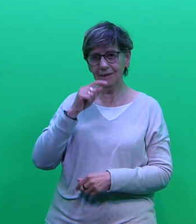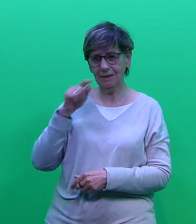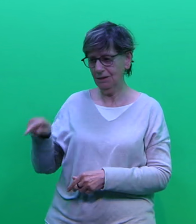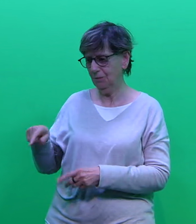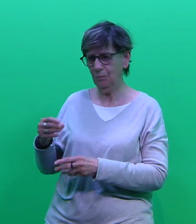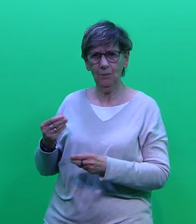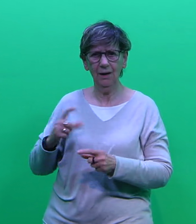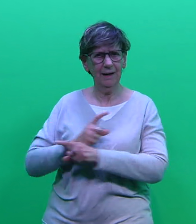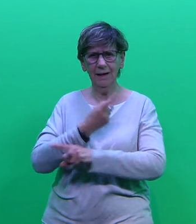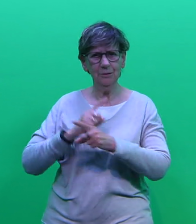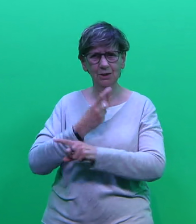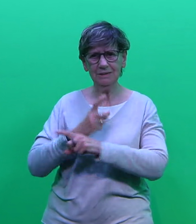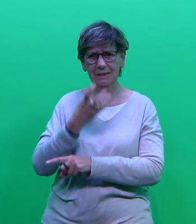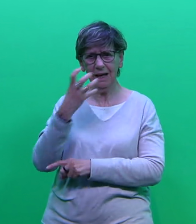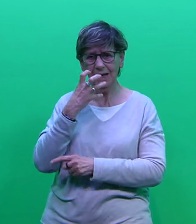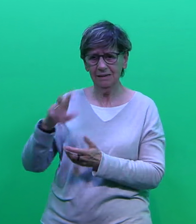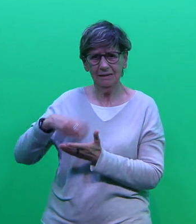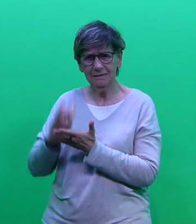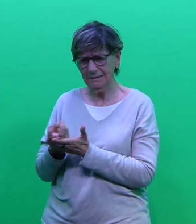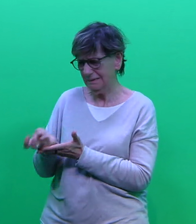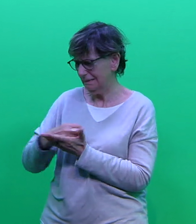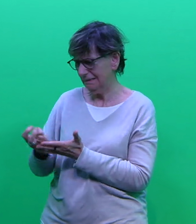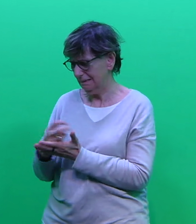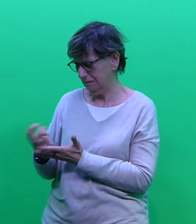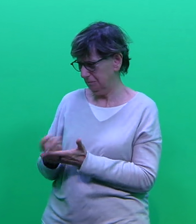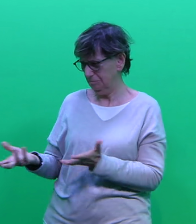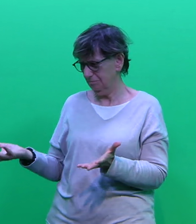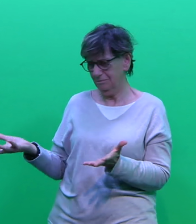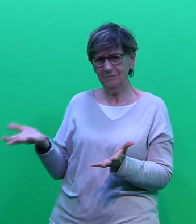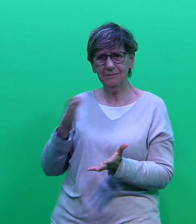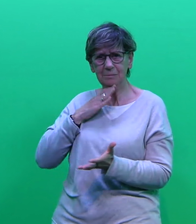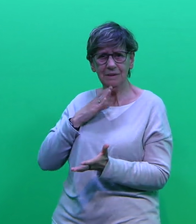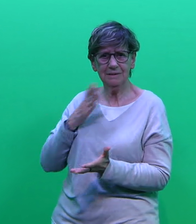Està molt nerviós, crida i es mou molt, què li passa?